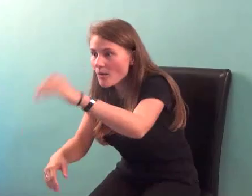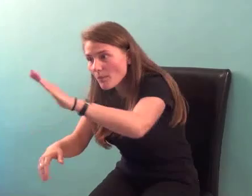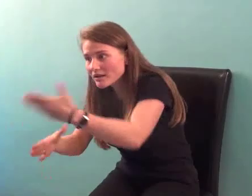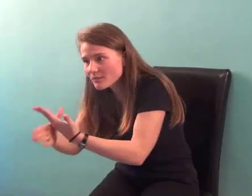Nie masz?